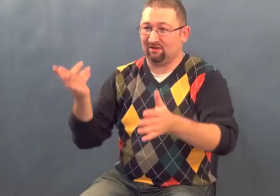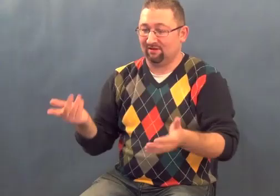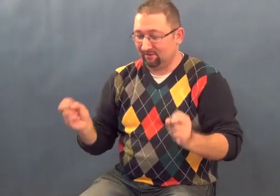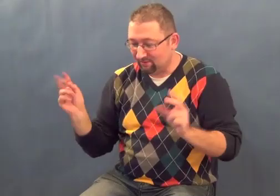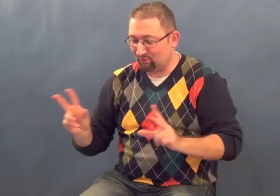Ok.